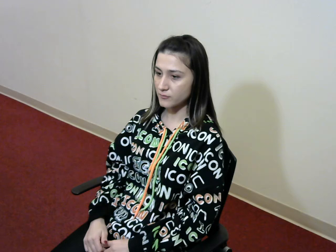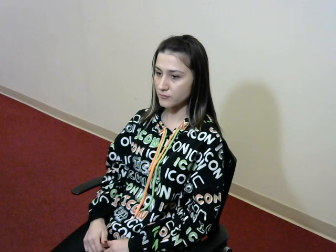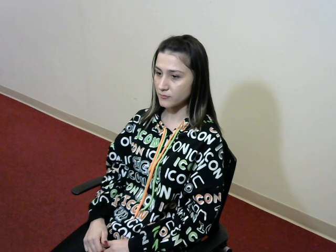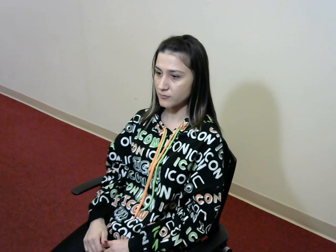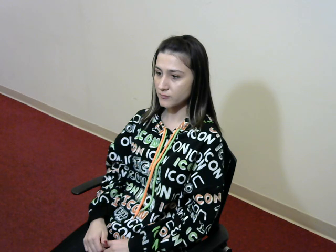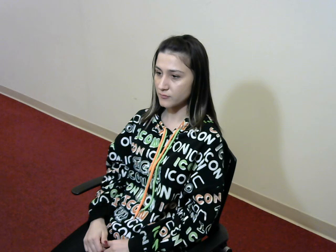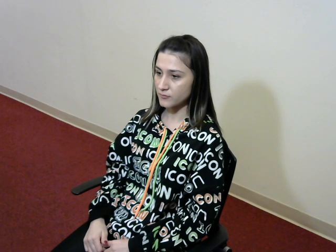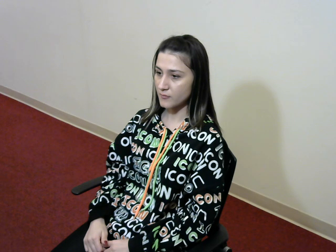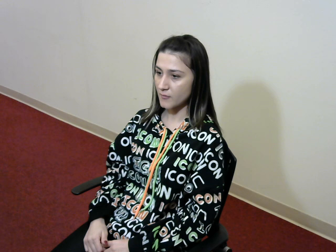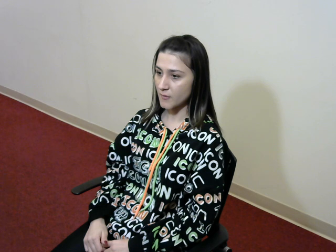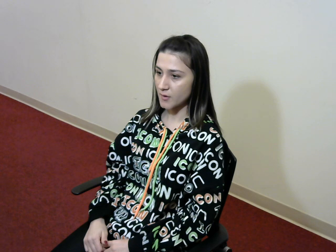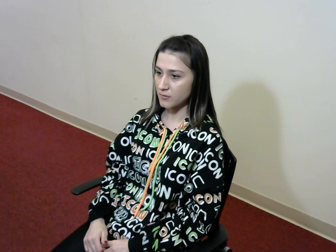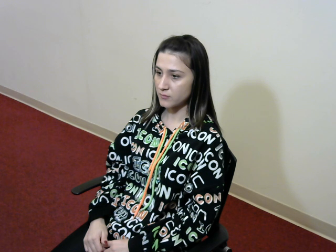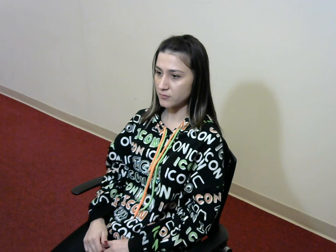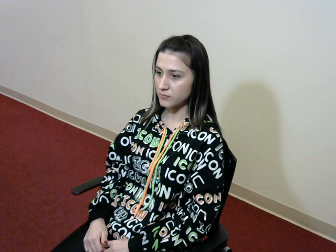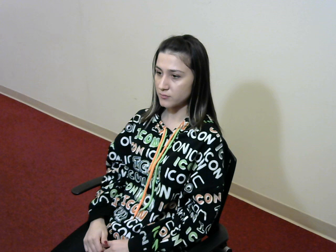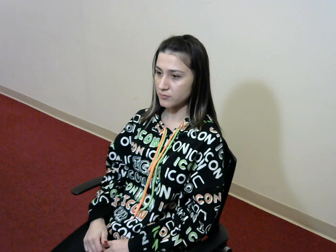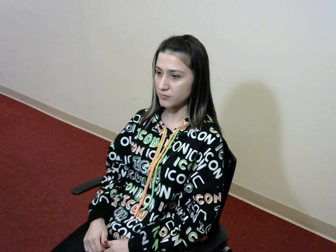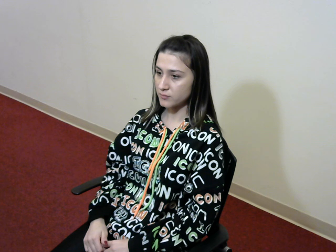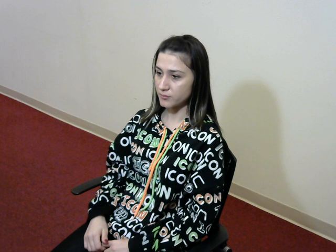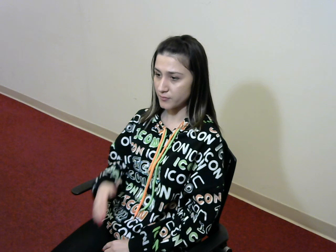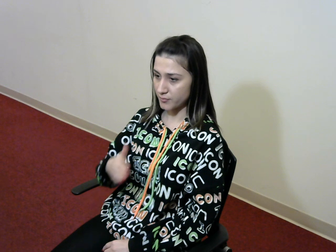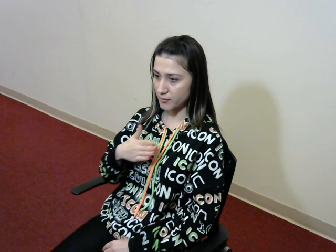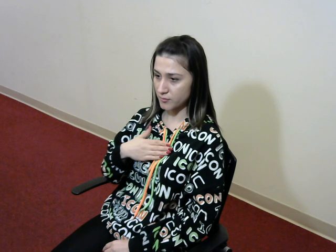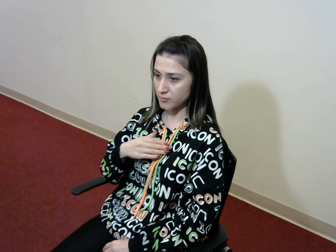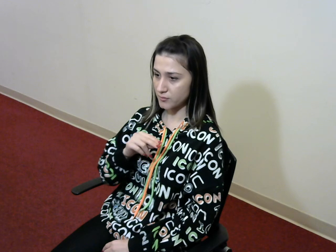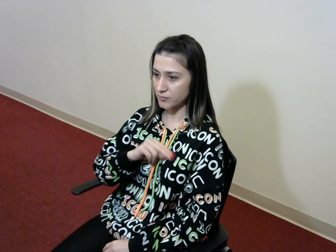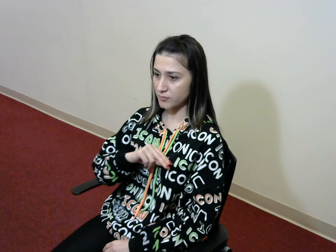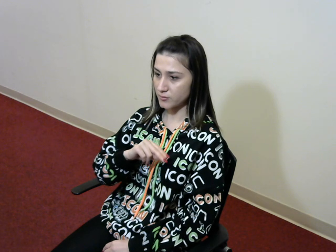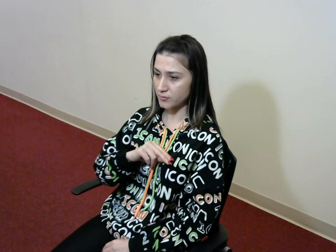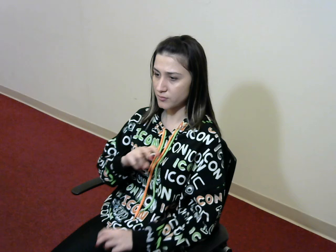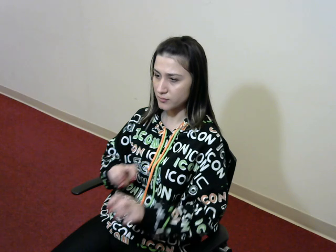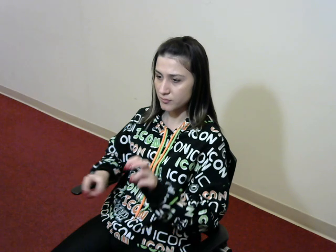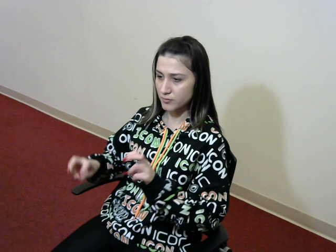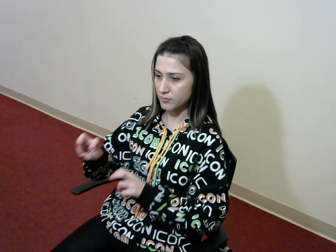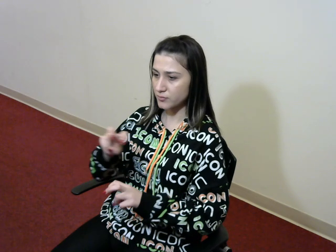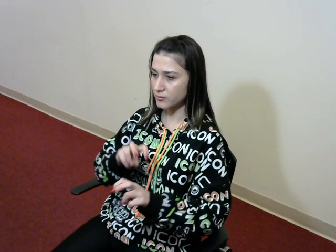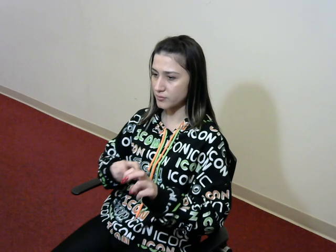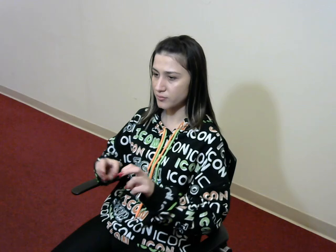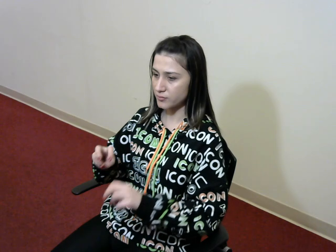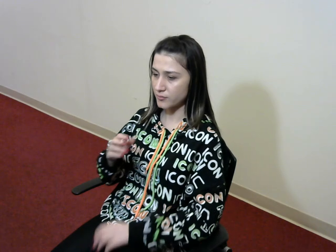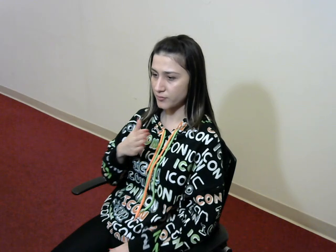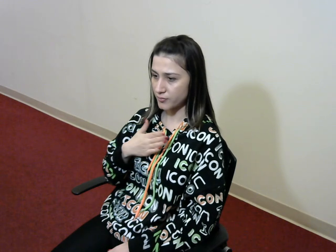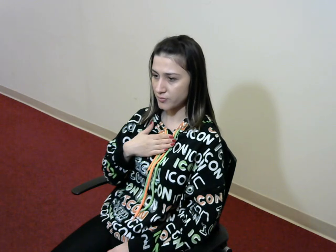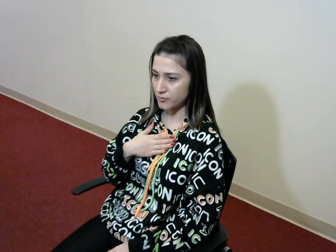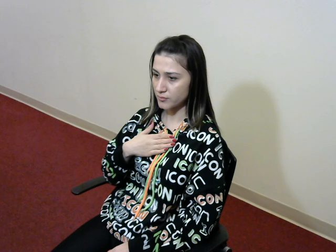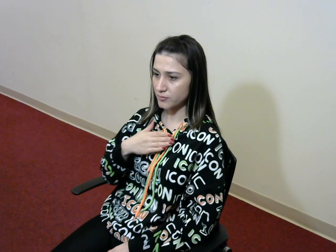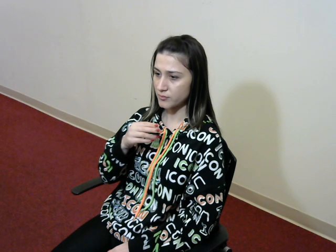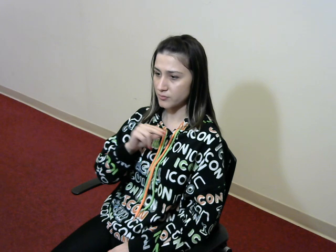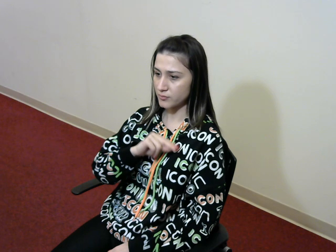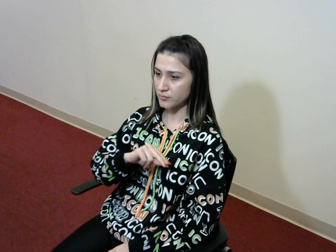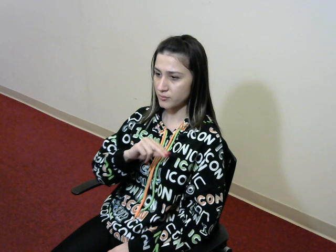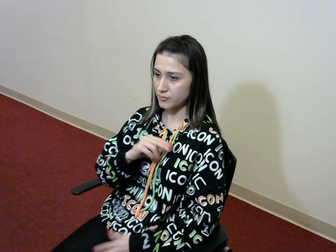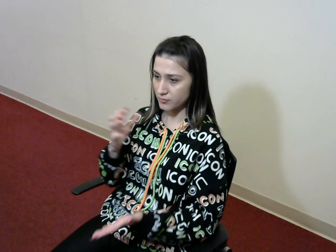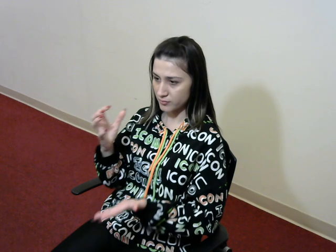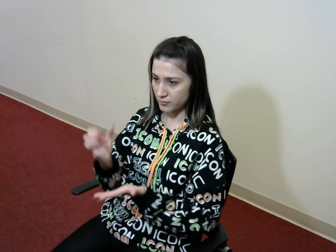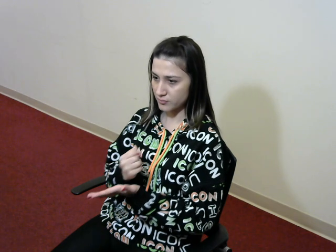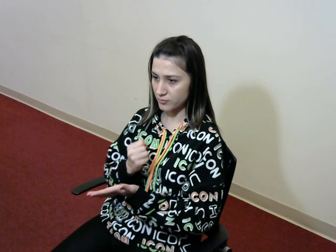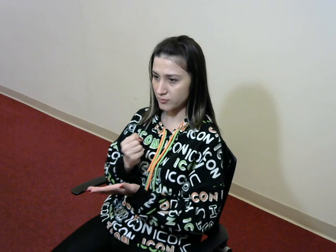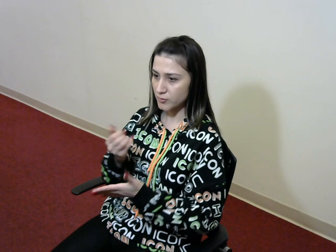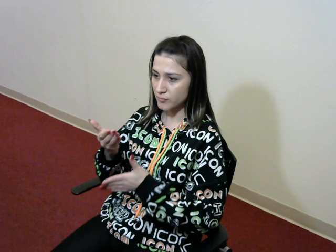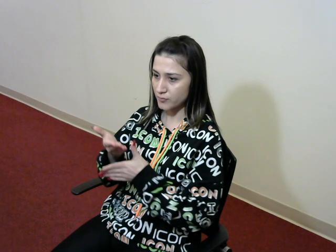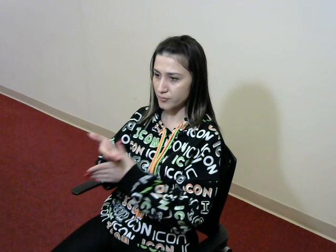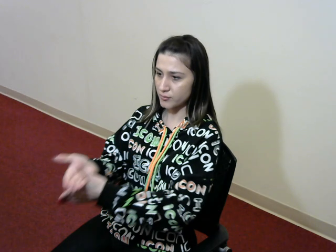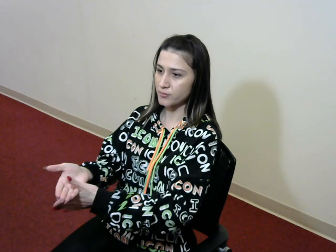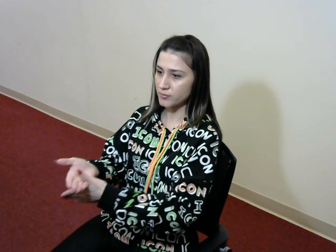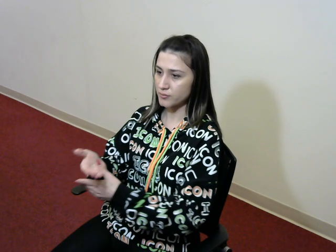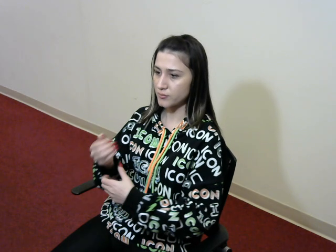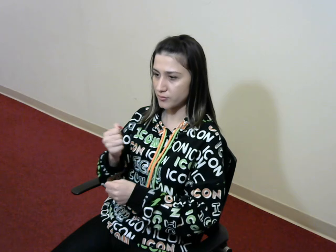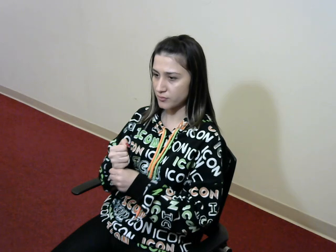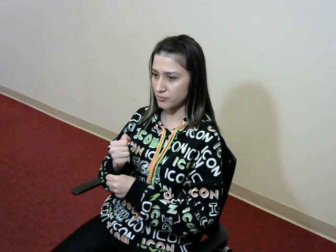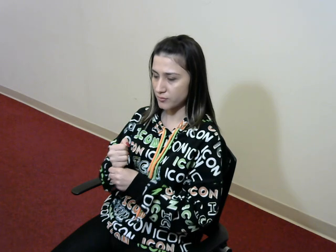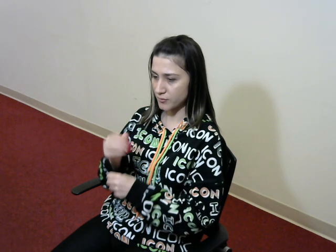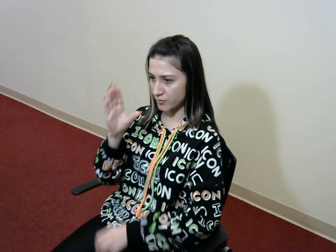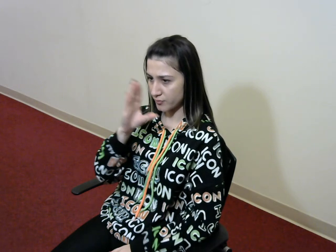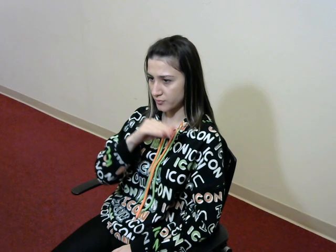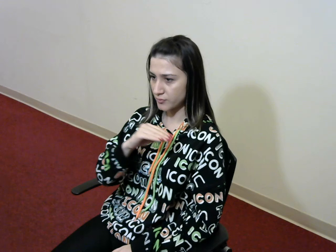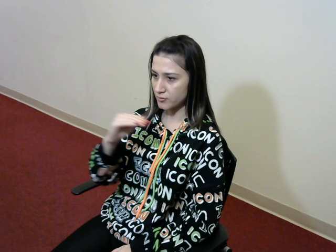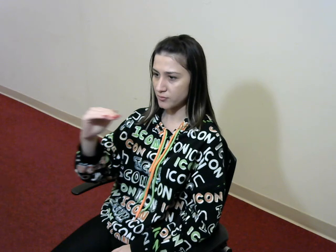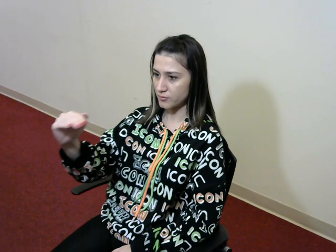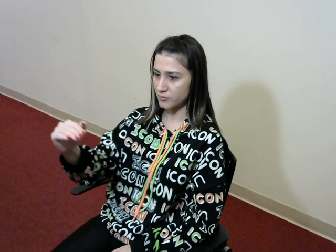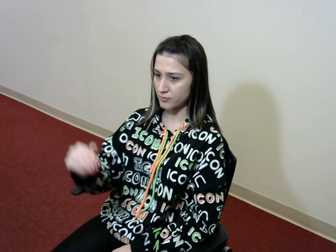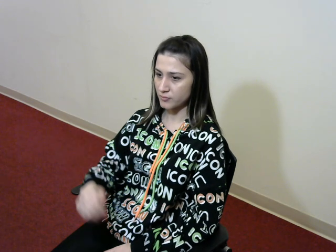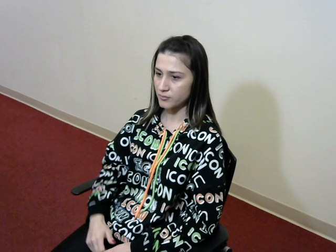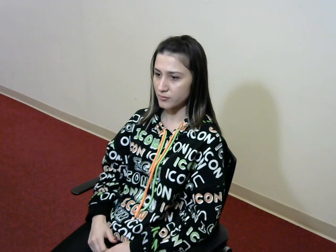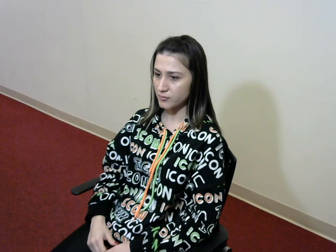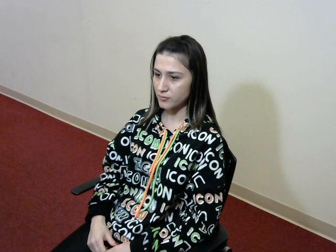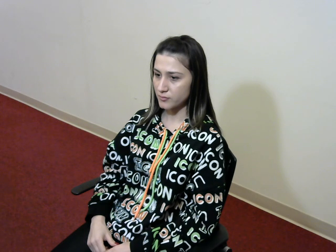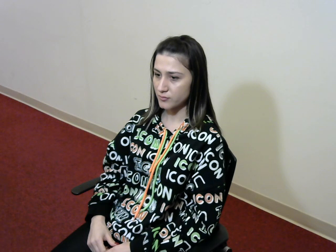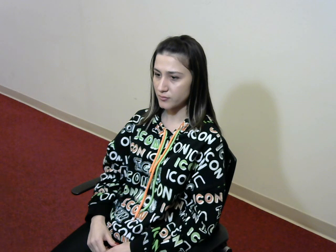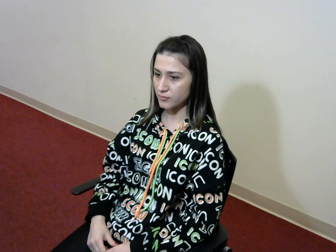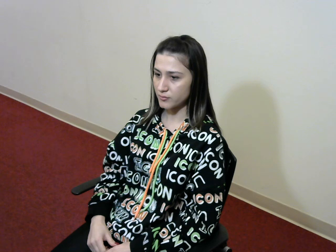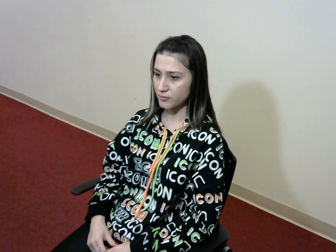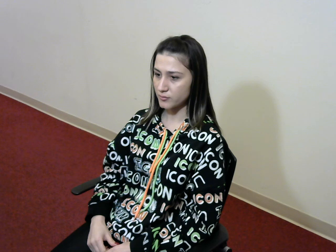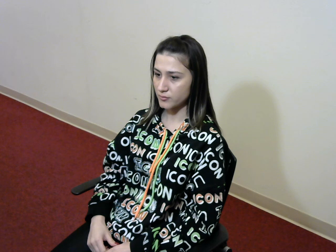Mən iş axtarıram, mənə iş tapmaqda kömək edə bilərsinizmi?